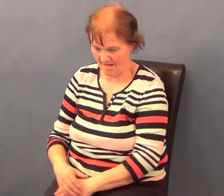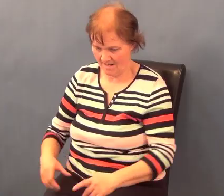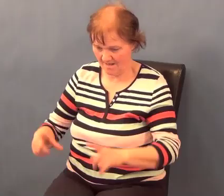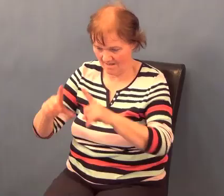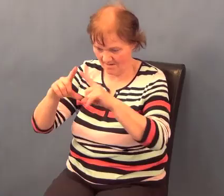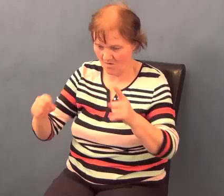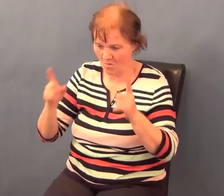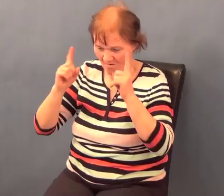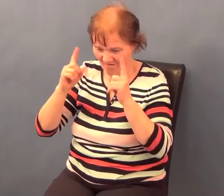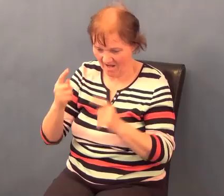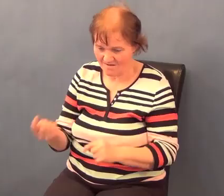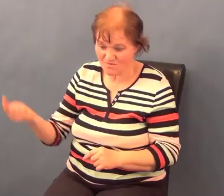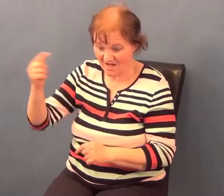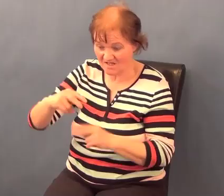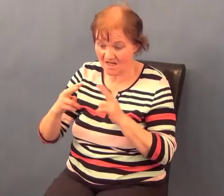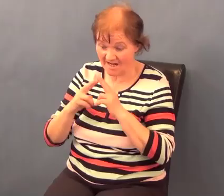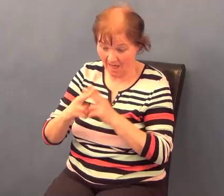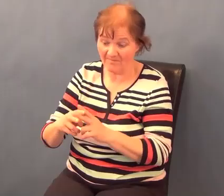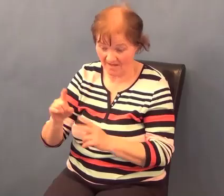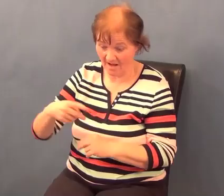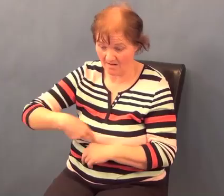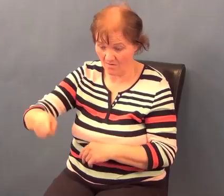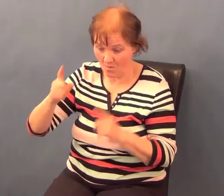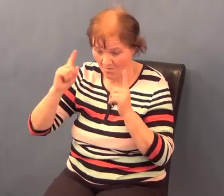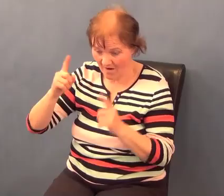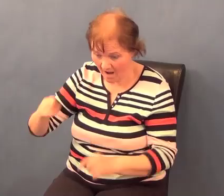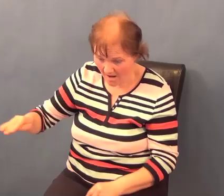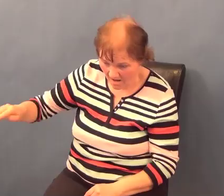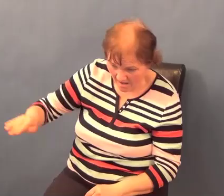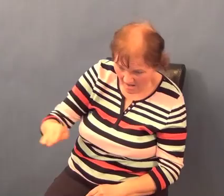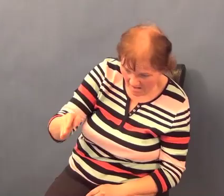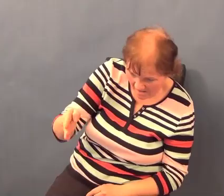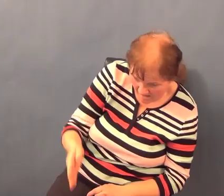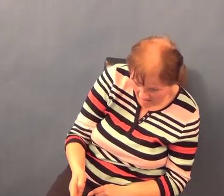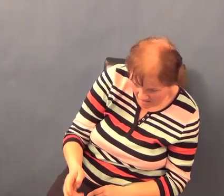Trójkąt ostrzegawczy przed nadjeżdżającym tramwajem.